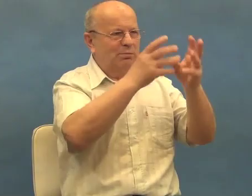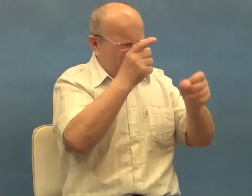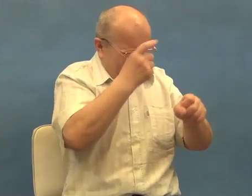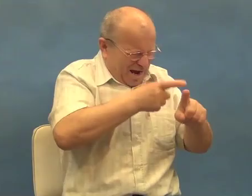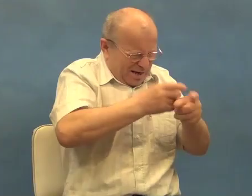Zderzyć się.